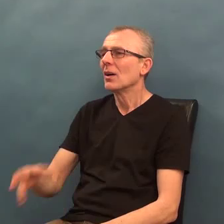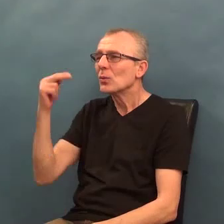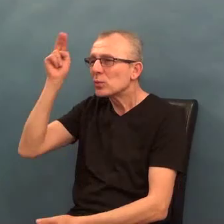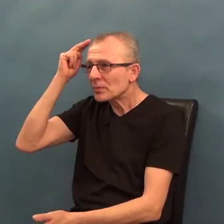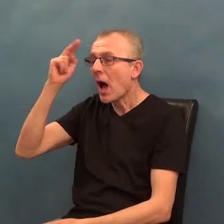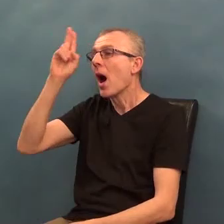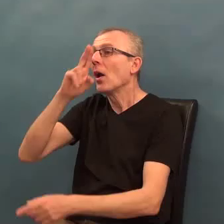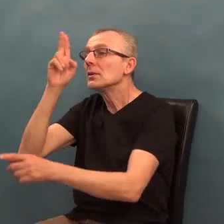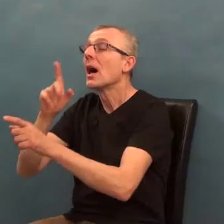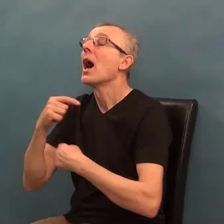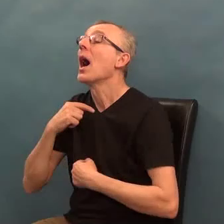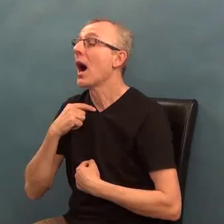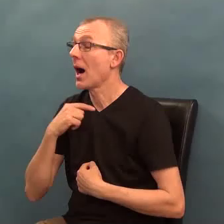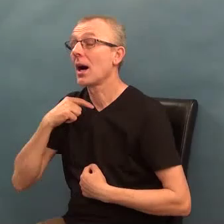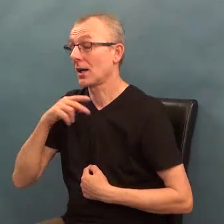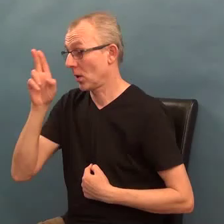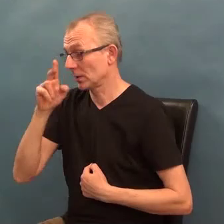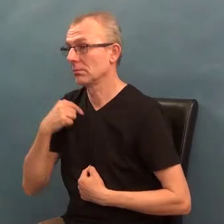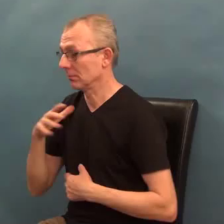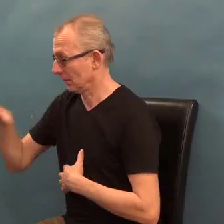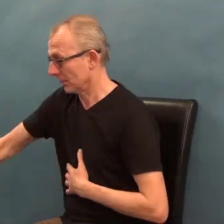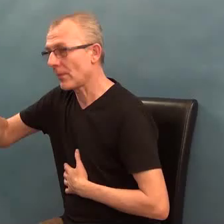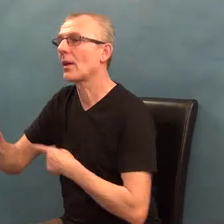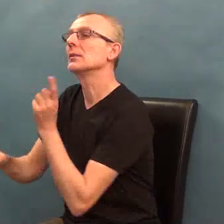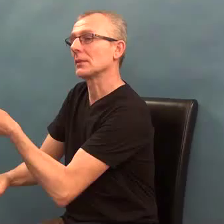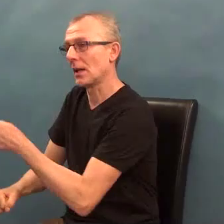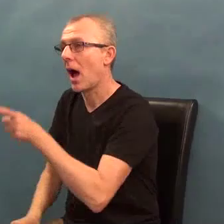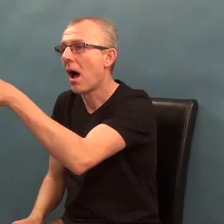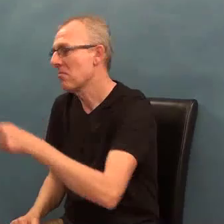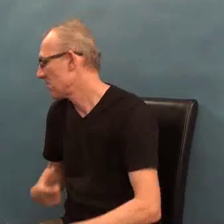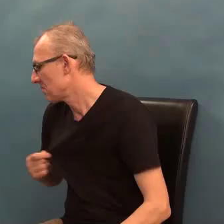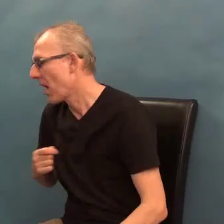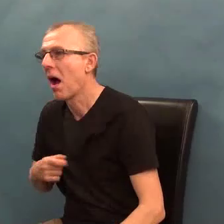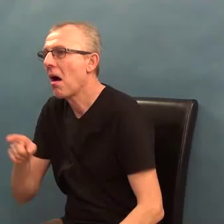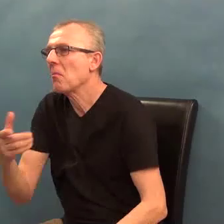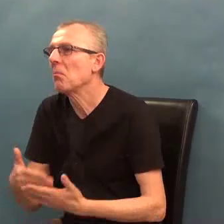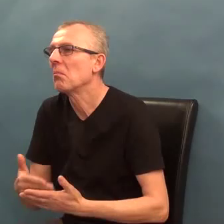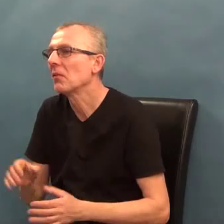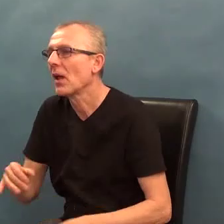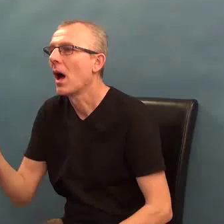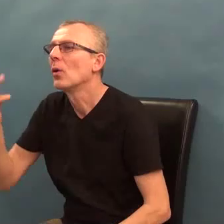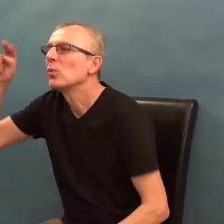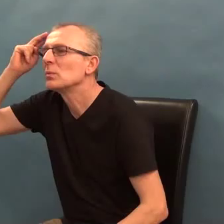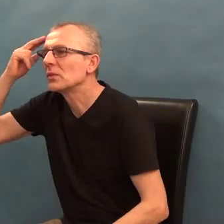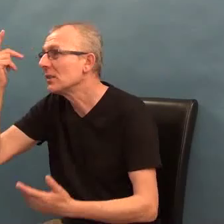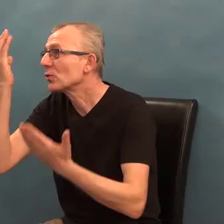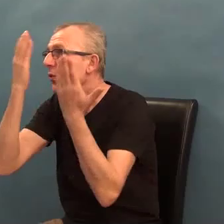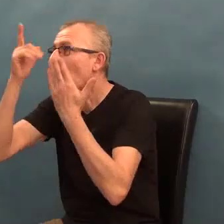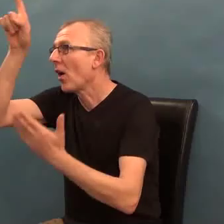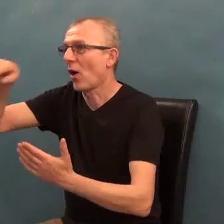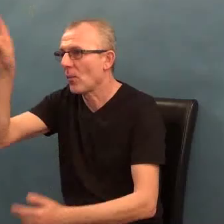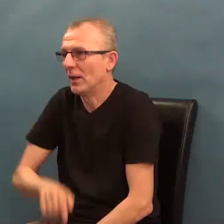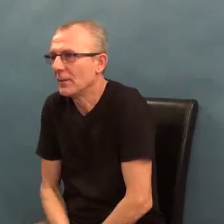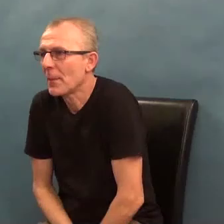Dziecko nie rozumie, rodzice muszą złapać dziecko i nakrzyczeć, a jak ty olewasz, to dziecko nie jest winne, nie rozumie, o co chodzi w tym okrągłym znaku.